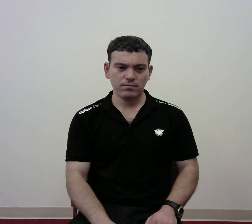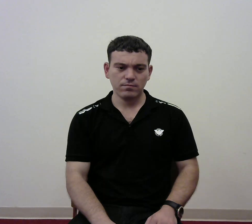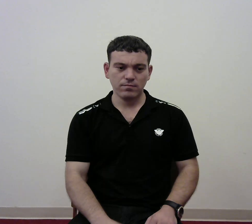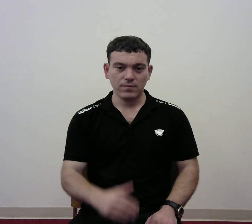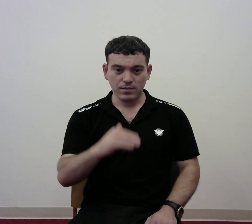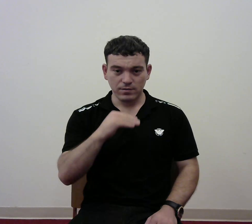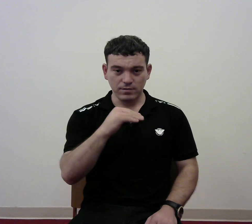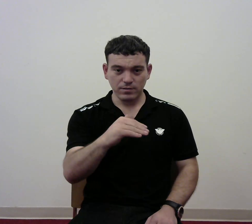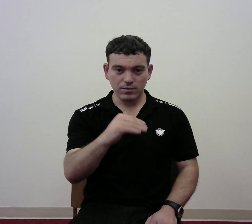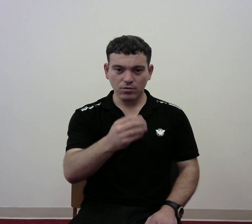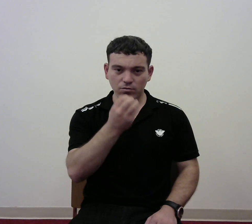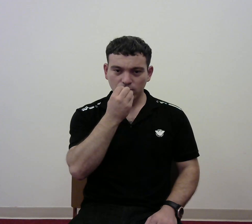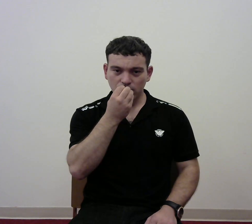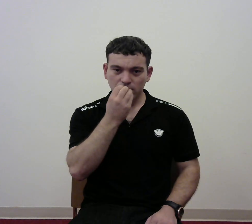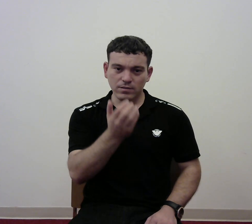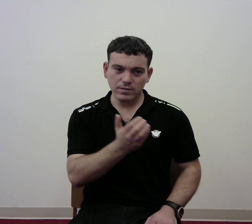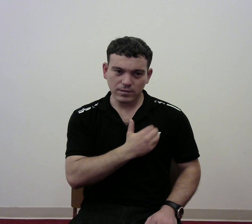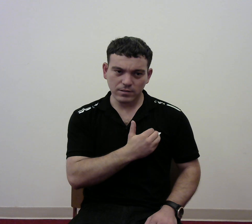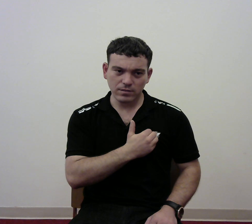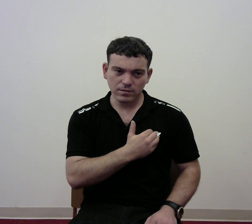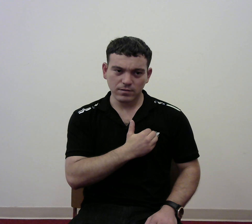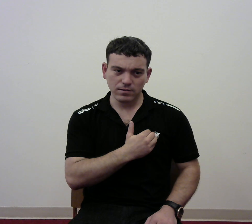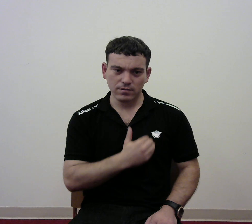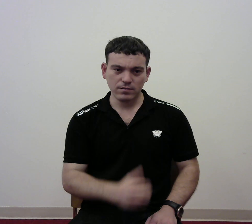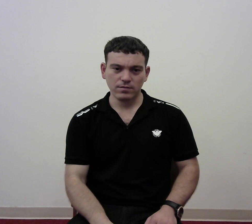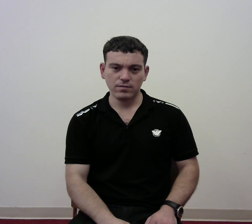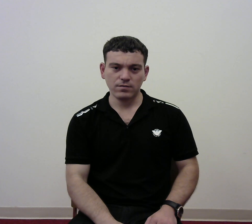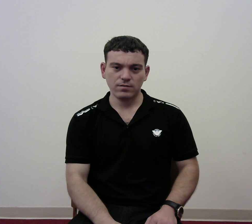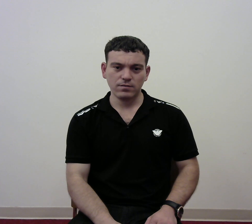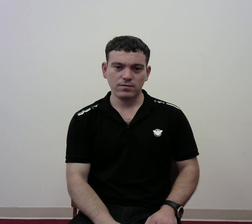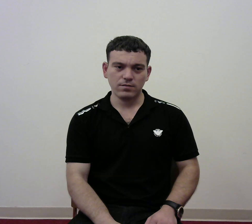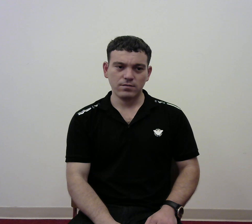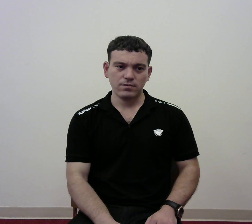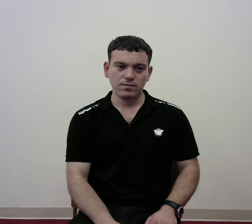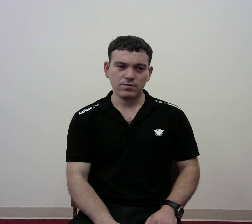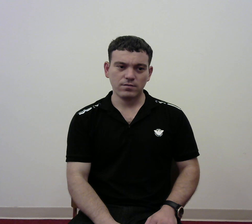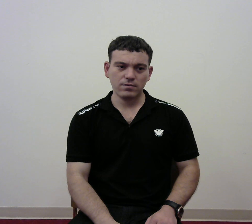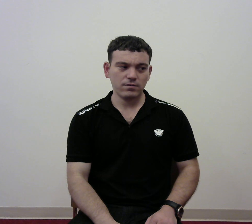Siz yemək istəyirsiniz?